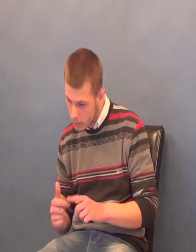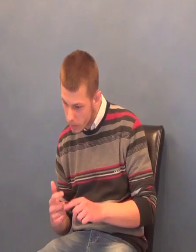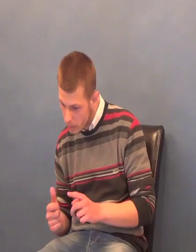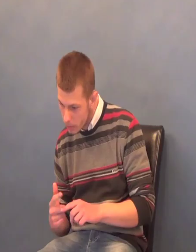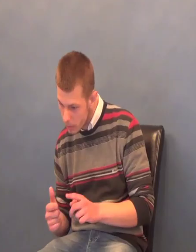Dwudziesty pierwszy, dwudziesty pierwszy.